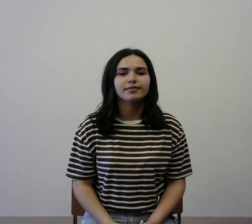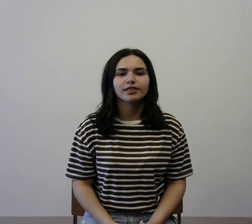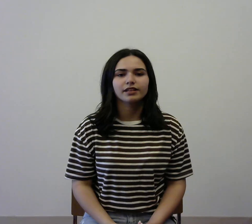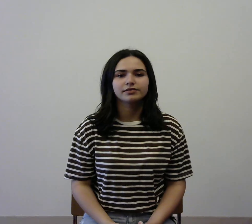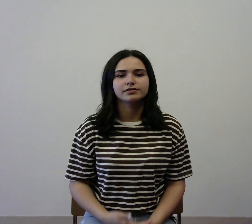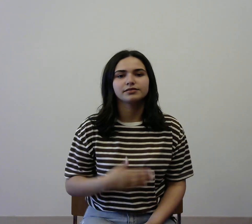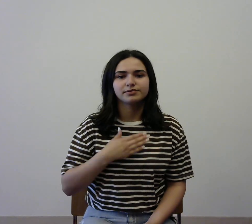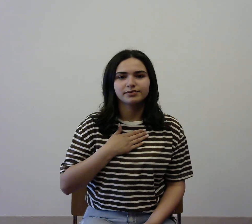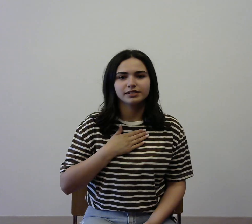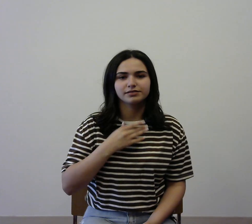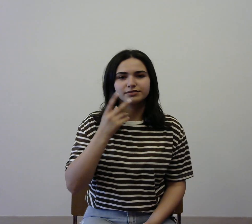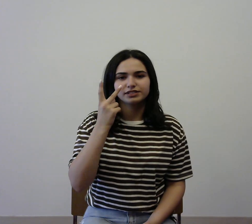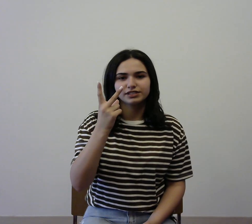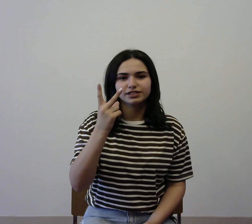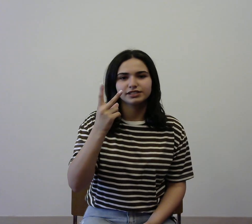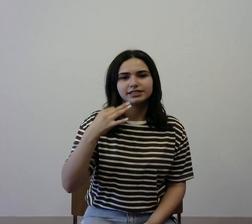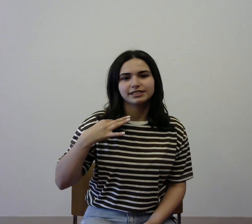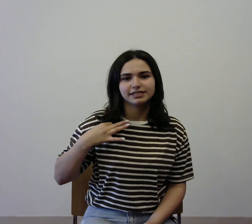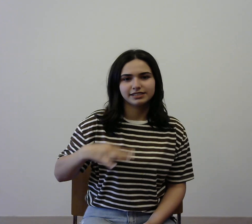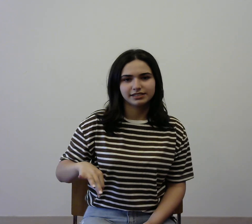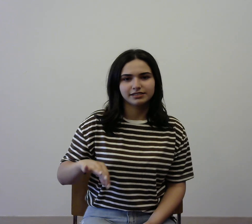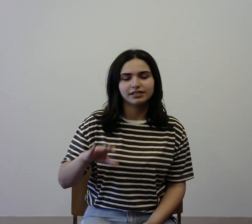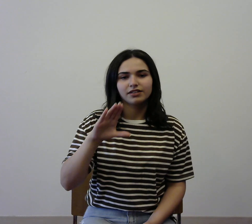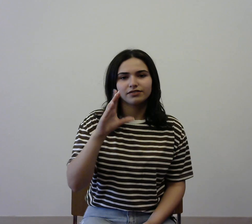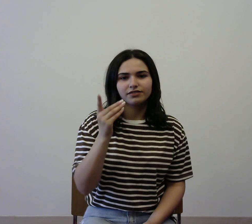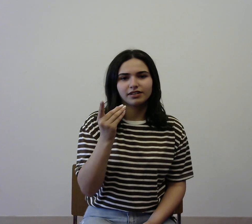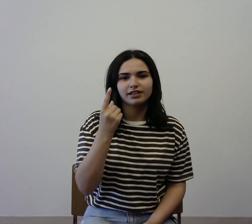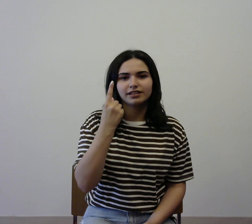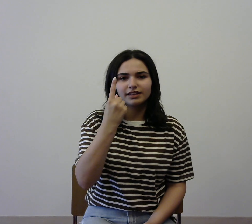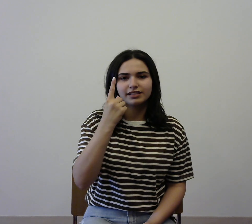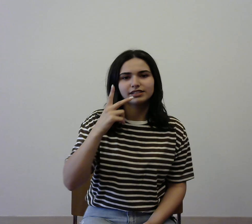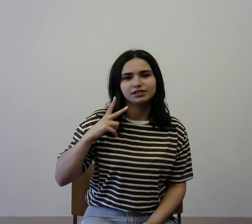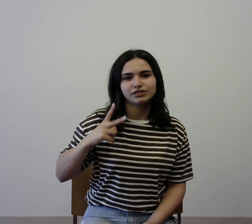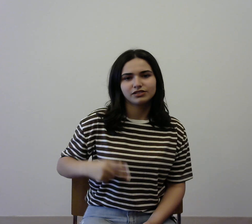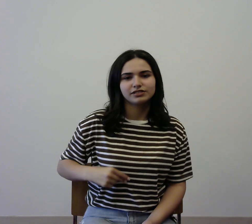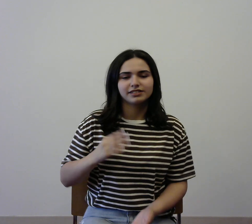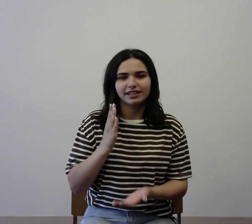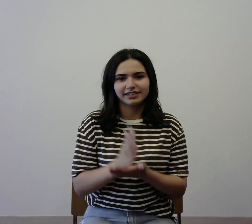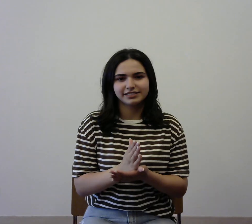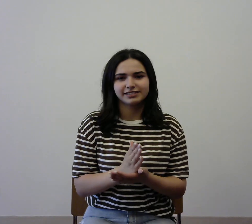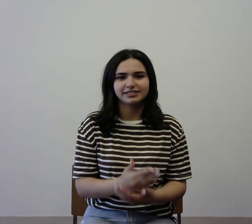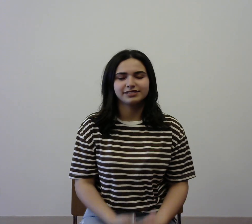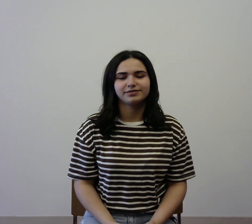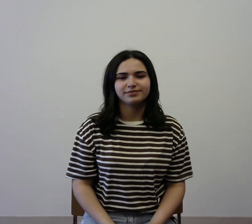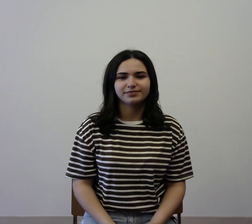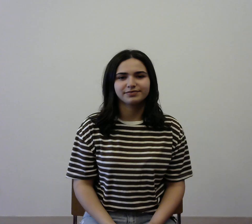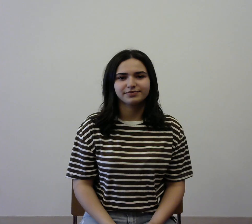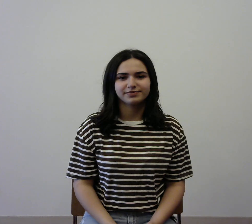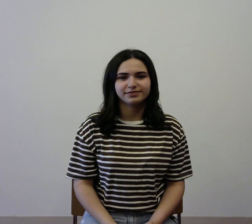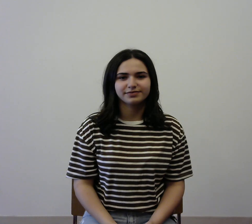Mənim 2 oğlum və 1 qızım var